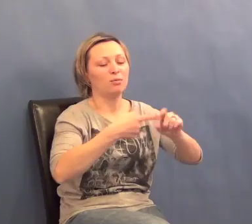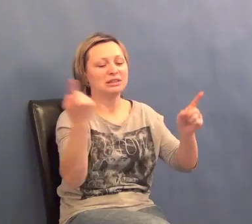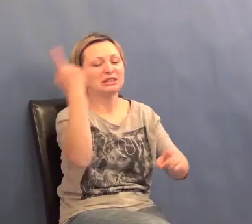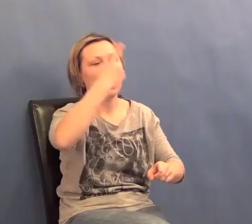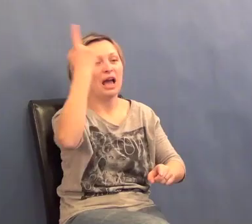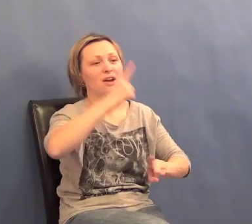Jest zakaz.